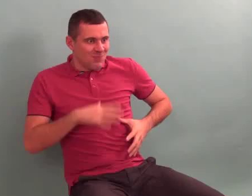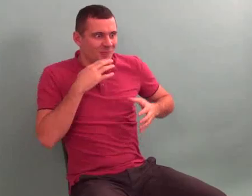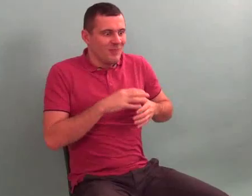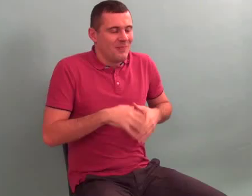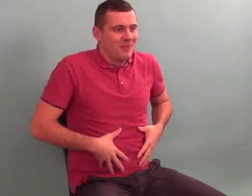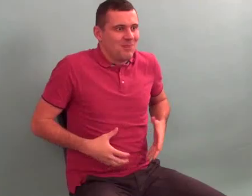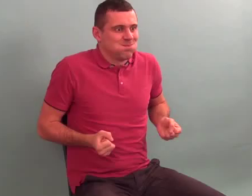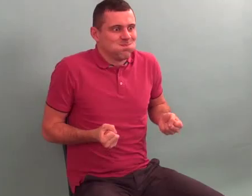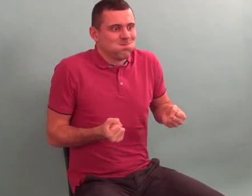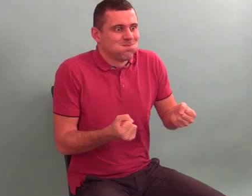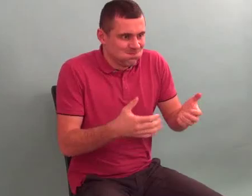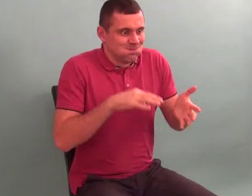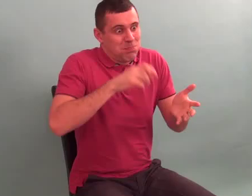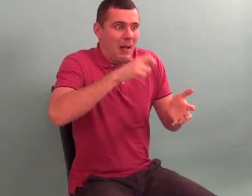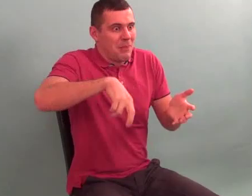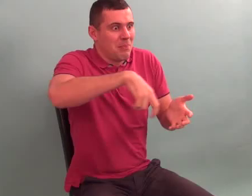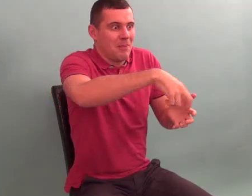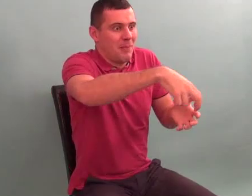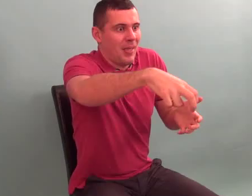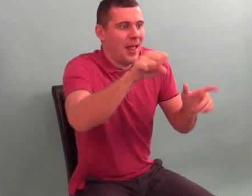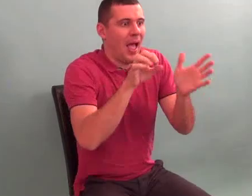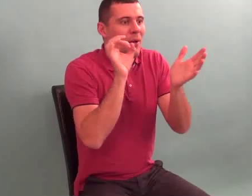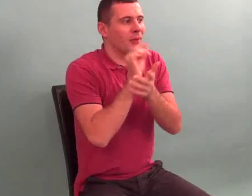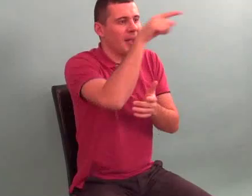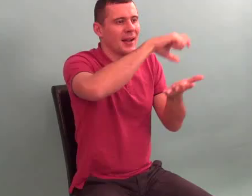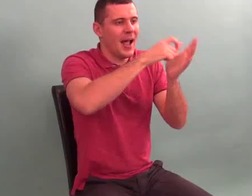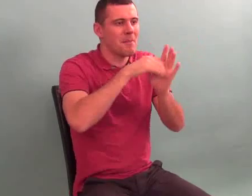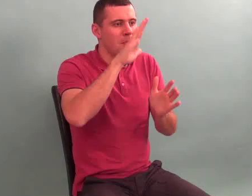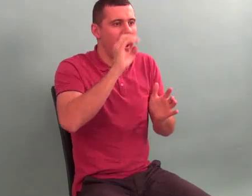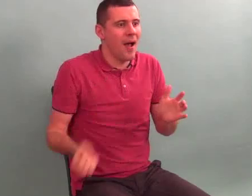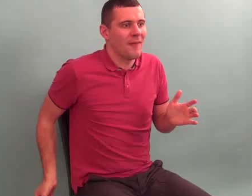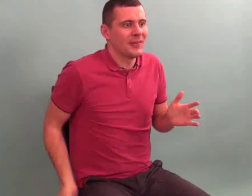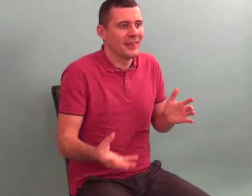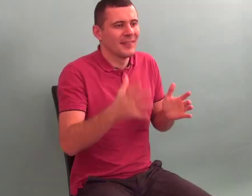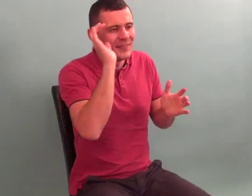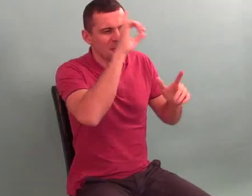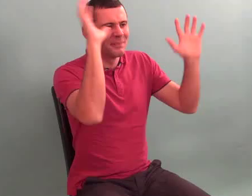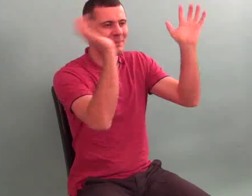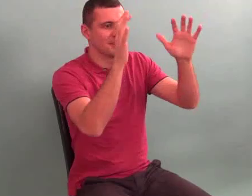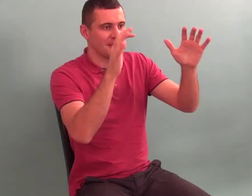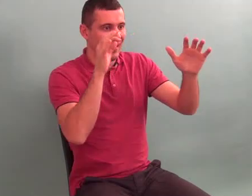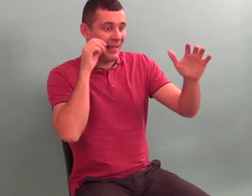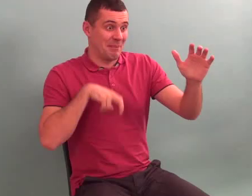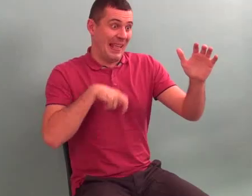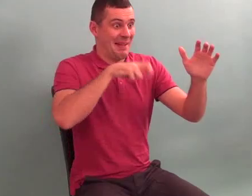Kot idzie ze swoim ciężkim brzuchem do miejsca, gdzie ludzie grają w bowling.